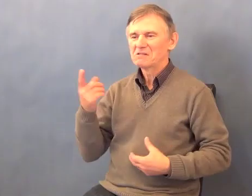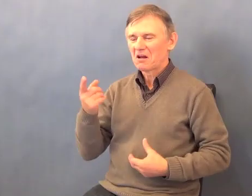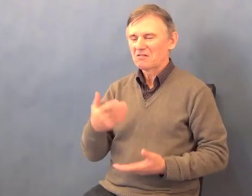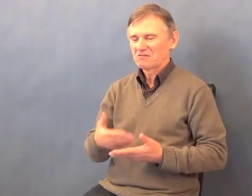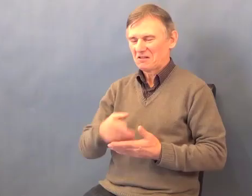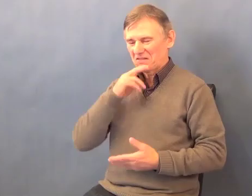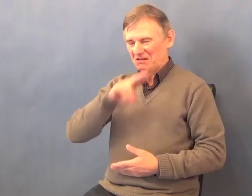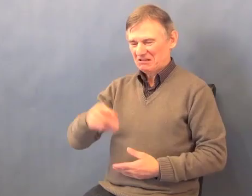Wanna i zakaz.